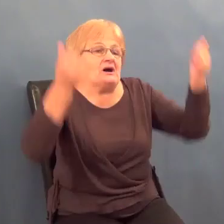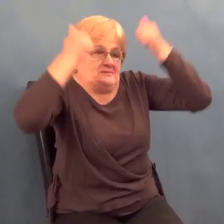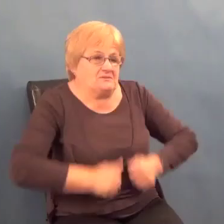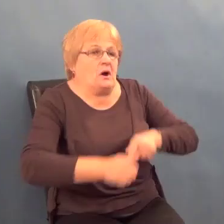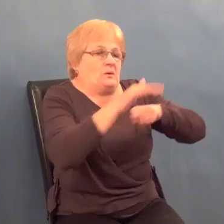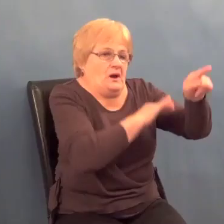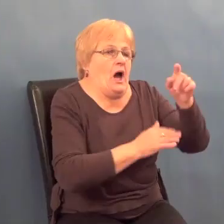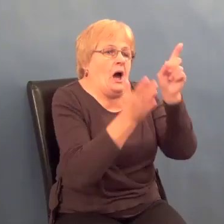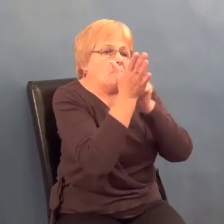Zakłada na siebie, ucieka.